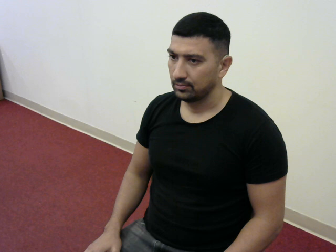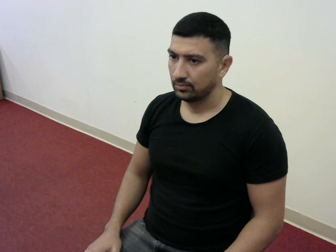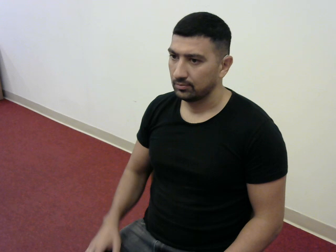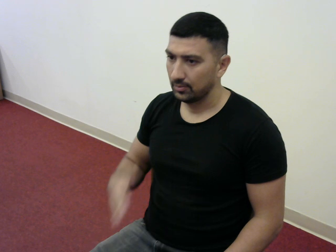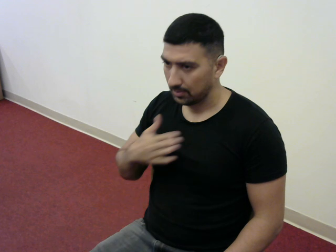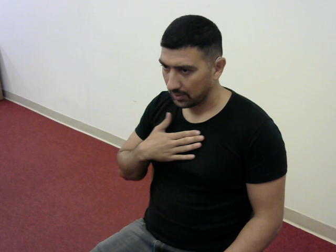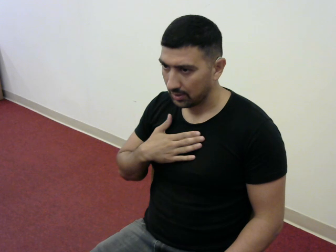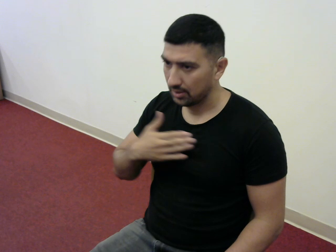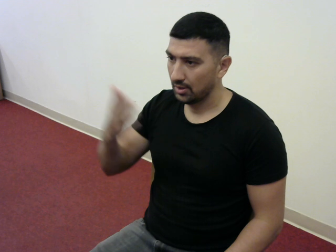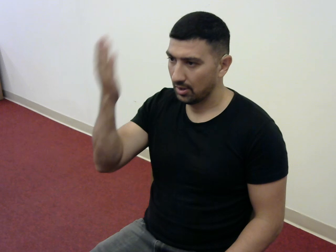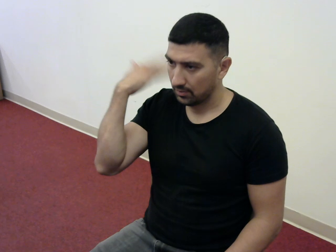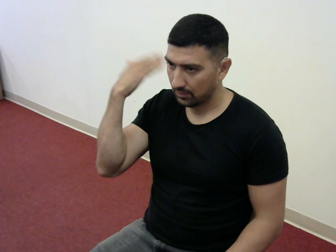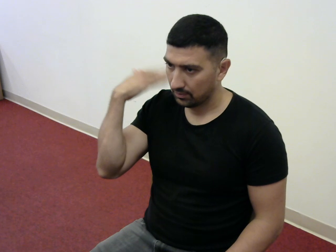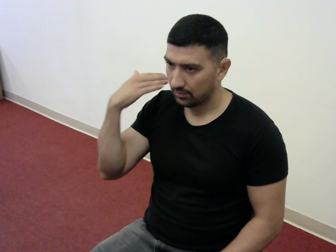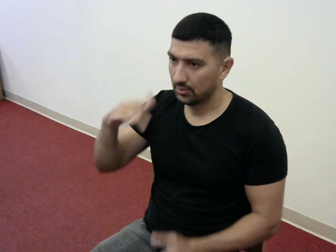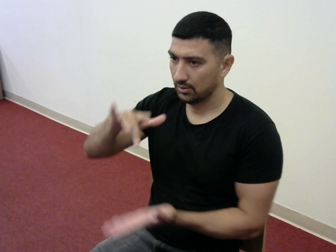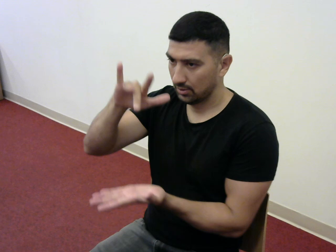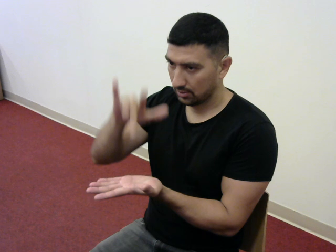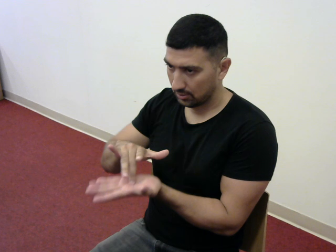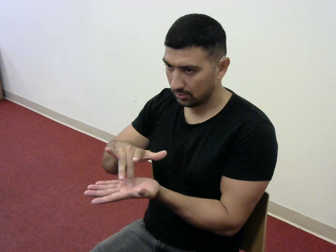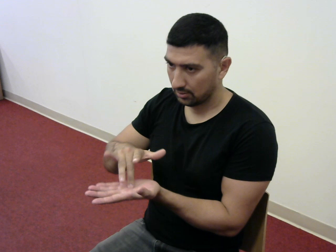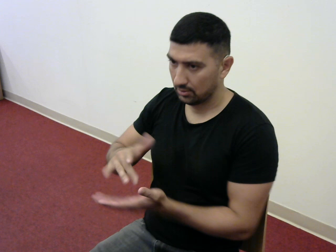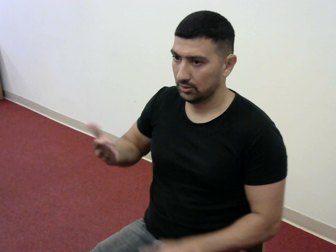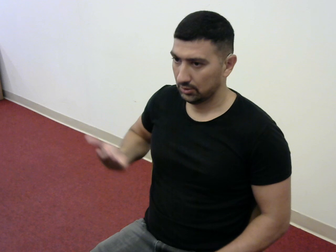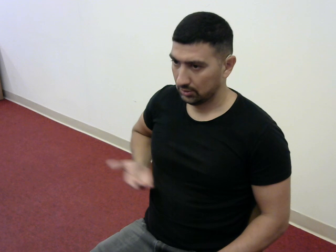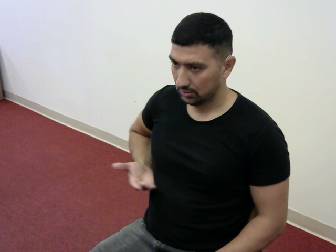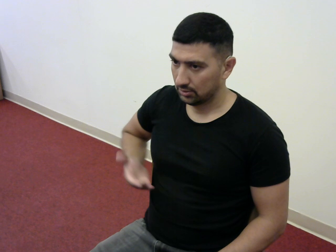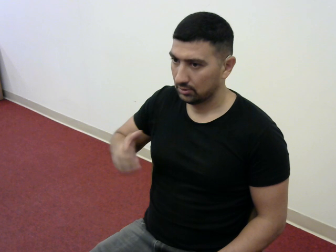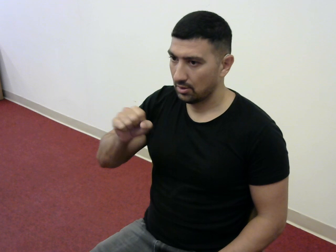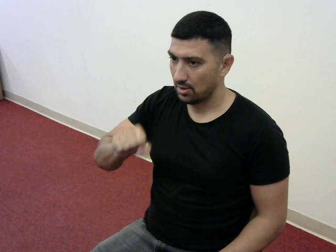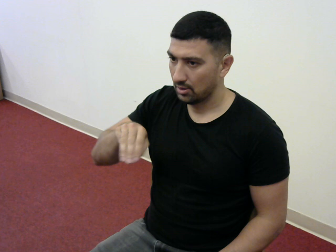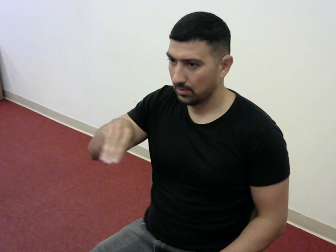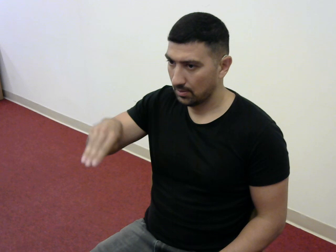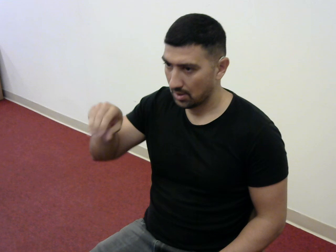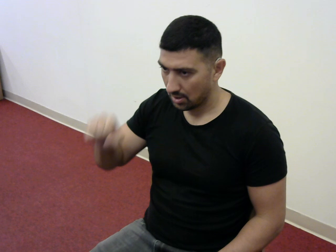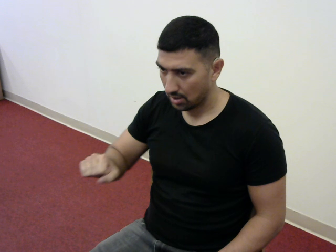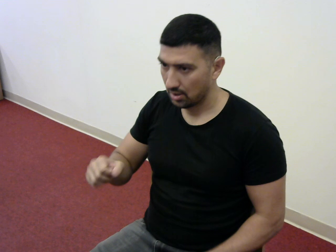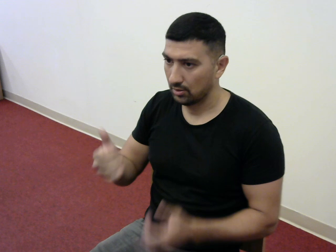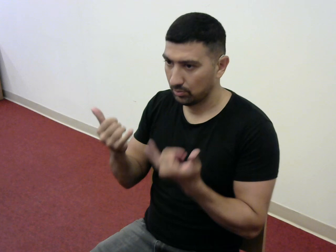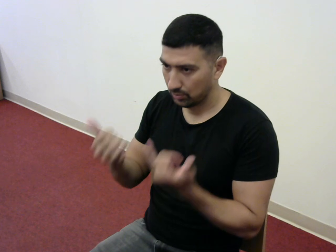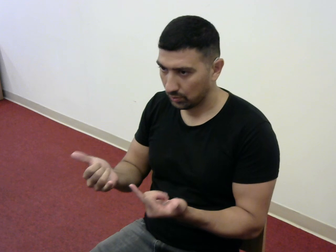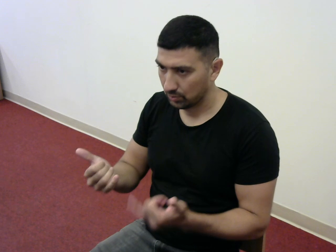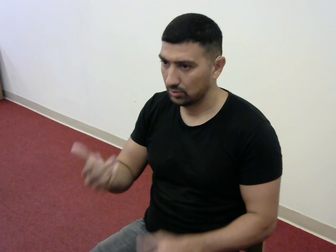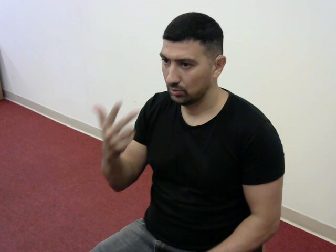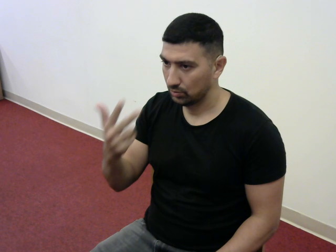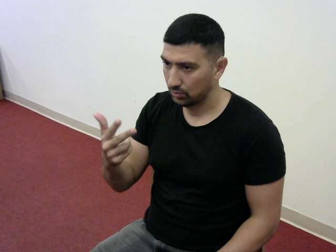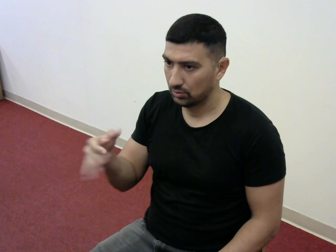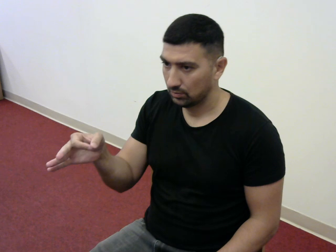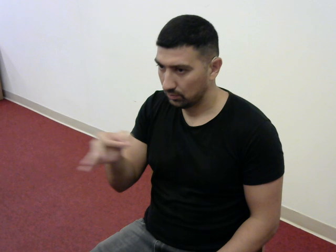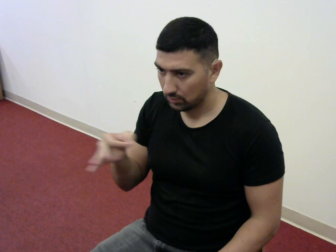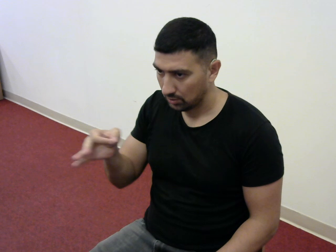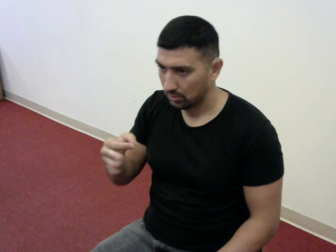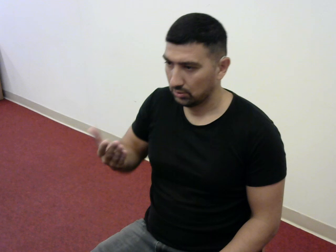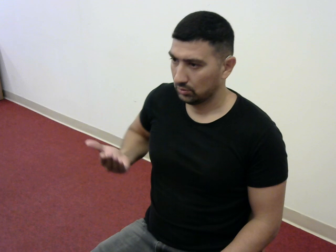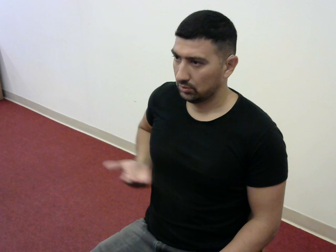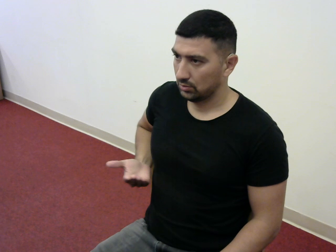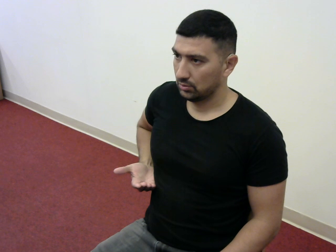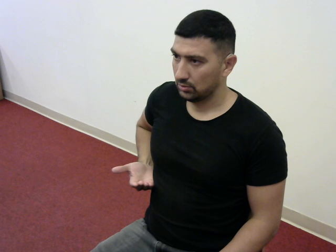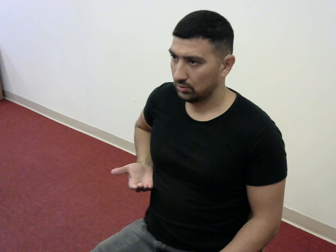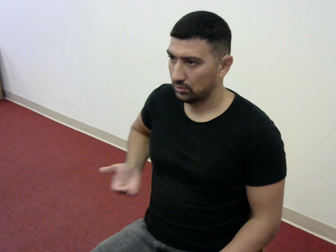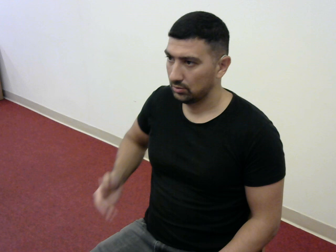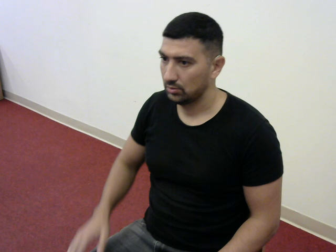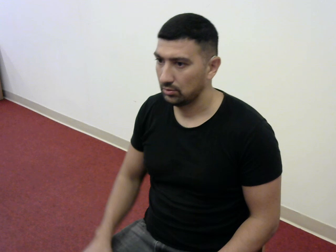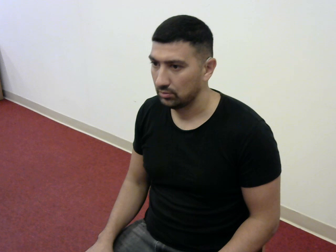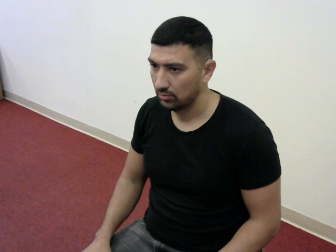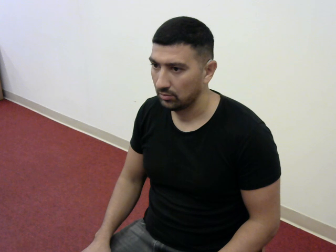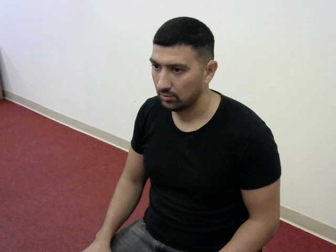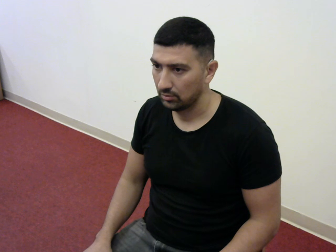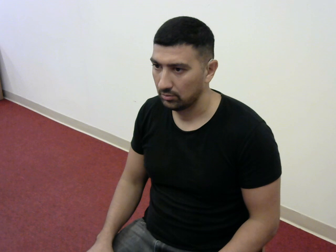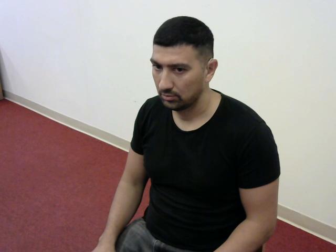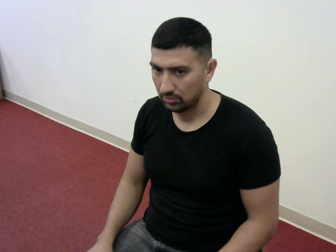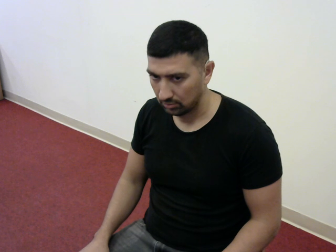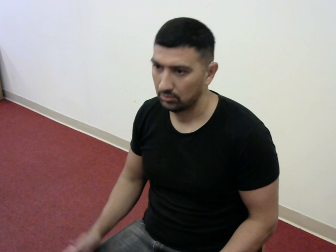Mən əvvəl mərkəzdə yaşamışam, amma indi 3-cü mikrorayonda yaşayıram